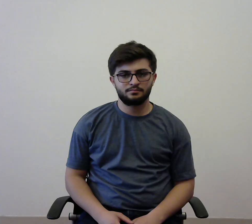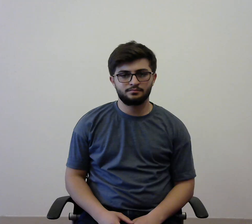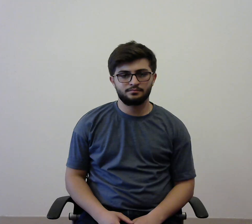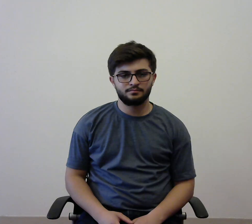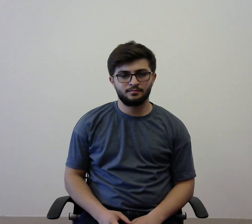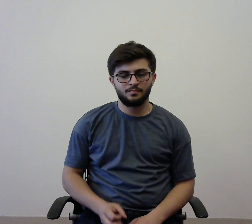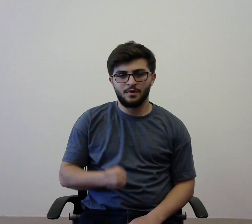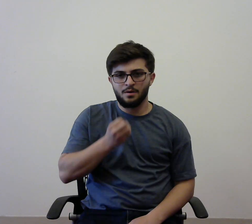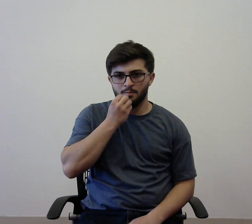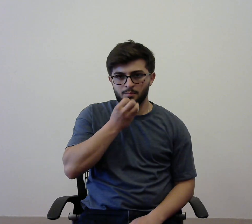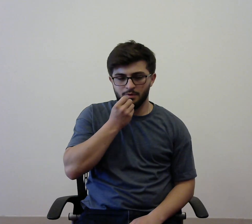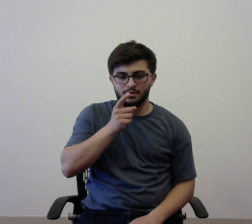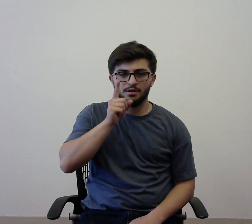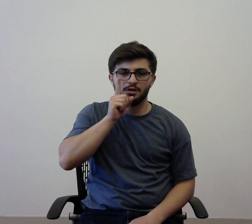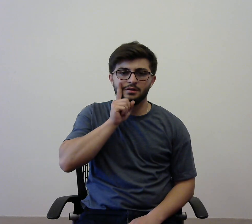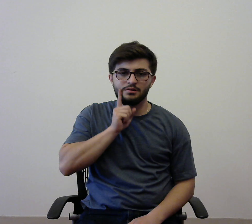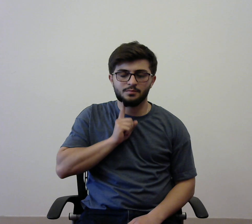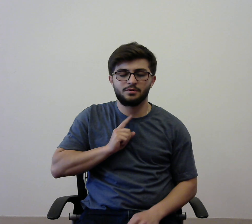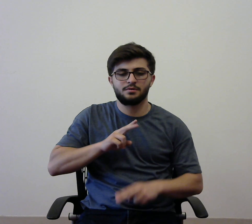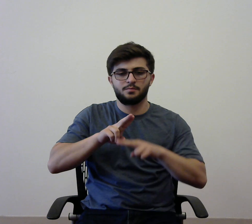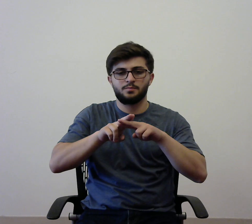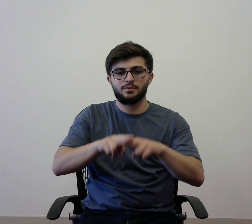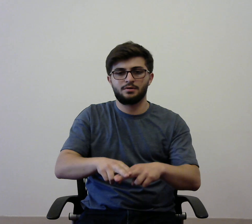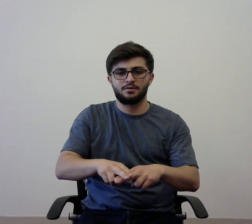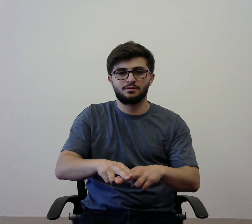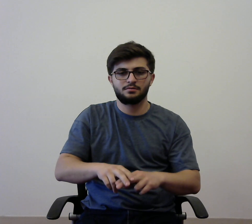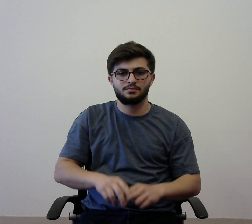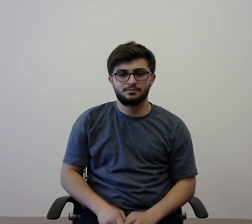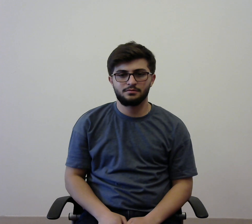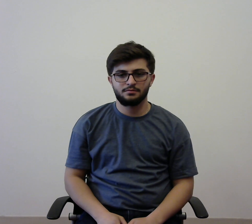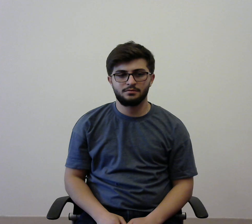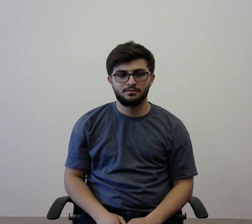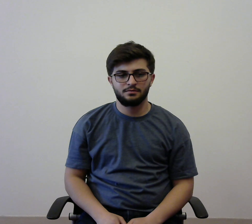Bakı Azərbaycanın paytaxtıdır